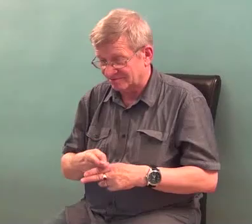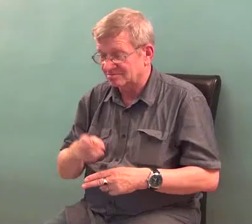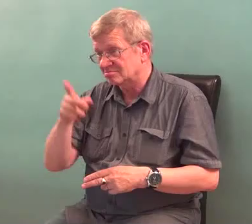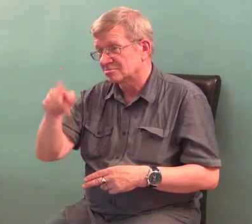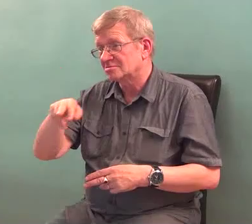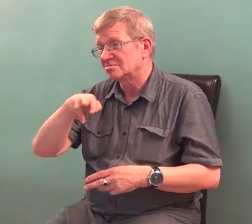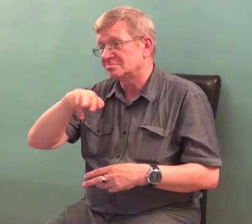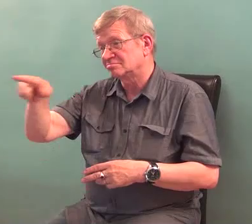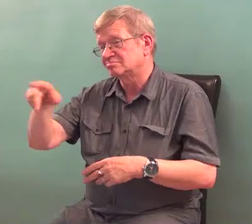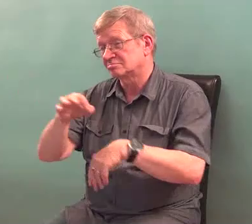Musisz pójść do lekarza.